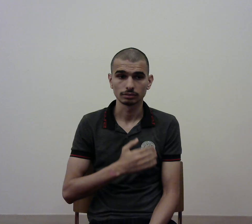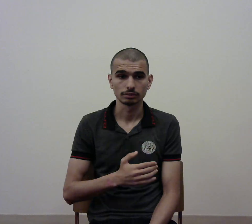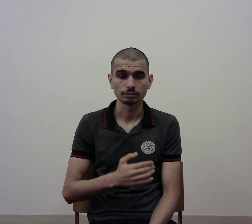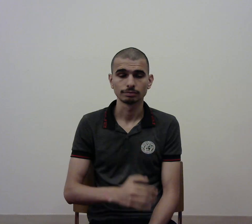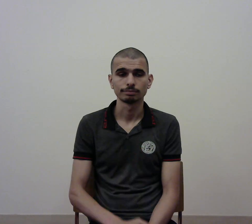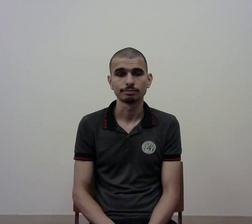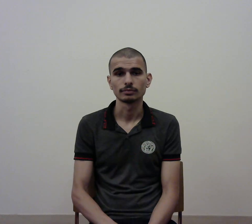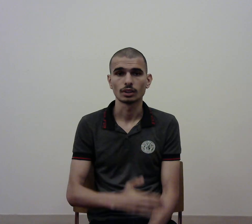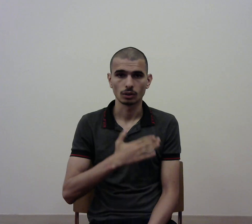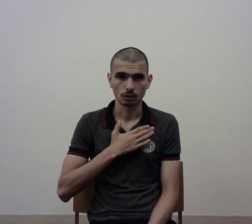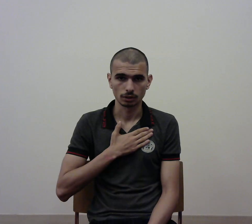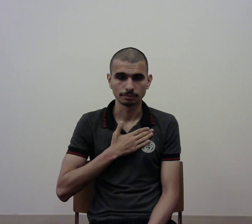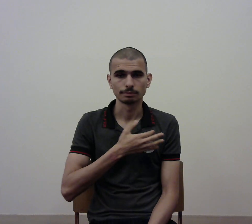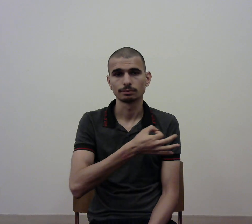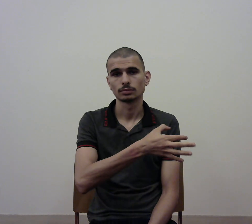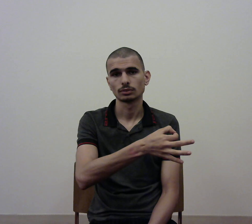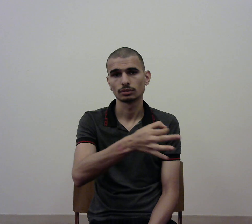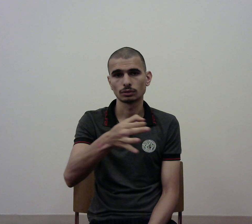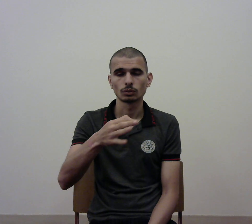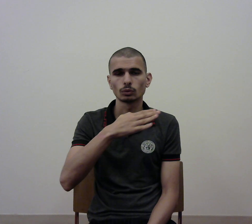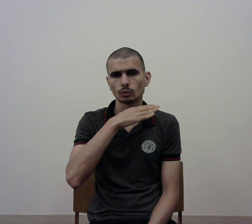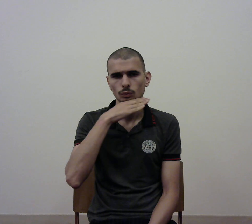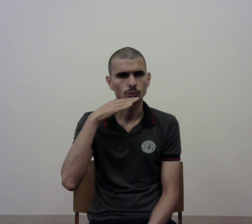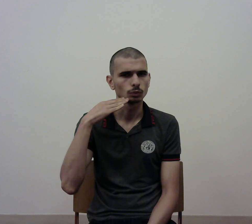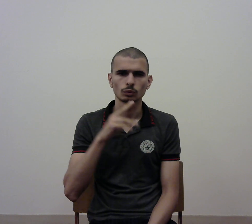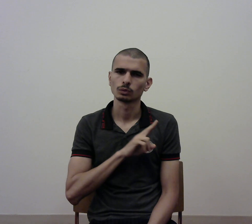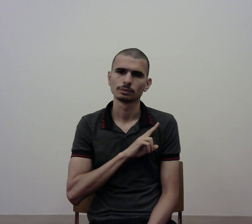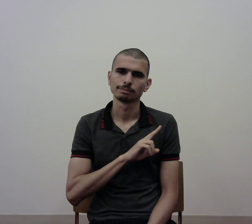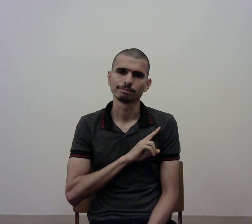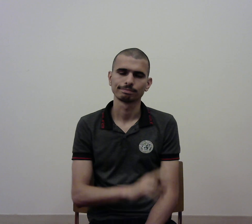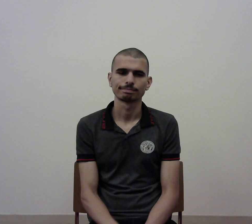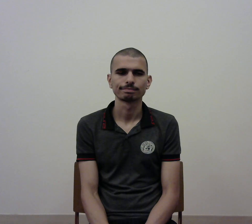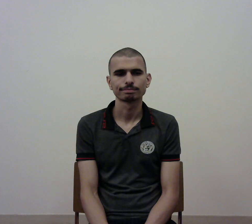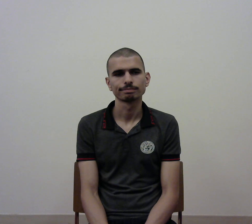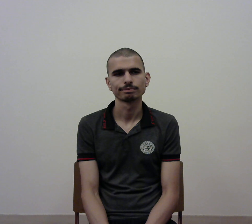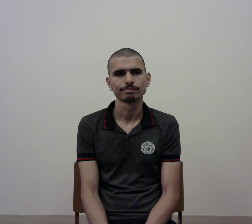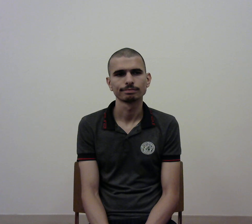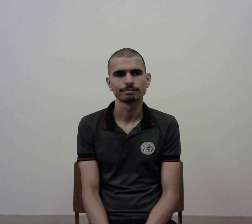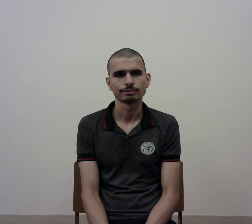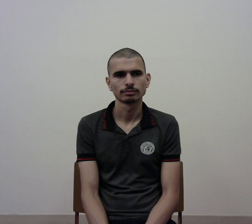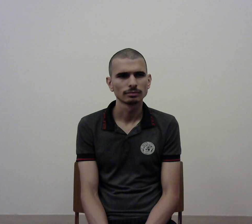Mən səyahət etməyi çox sevirəm